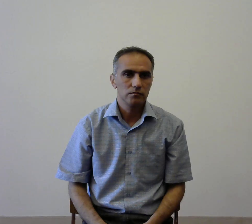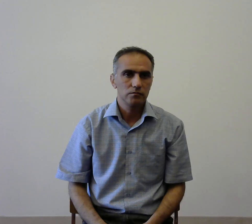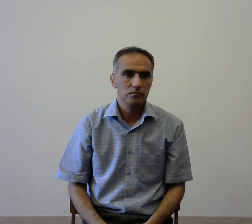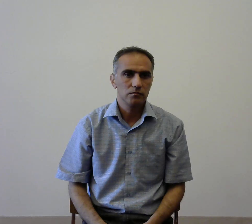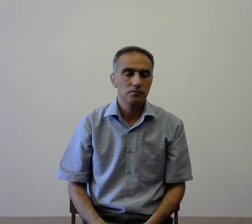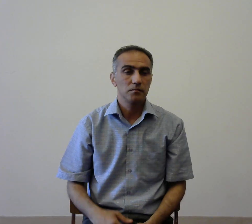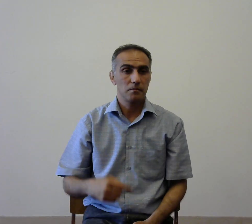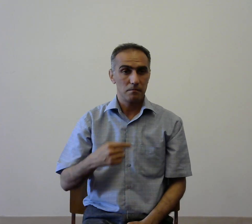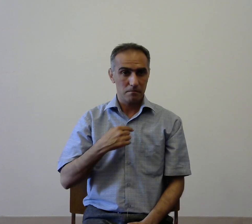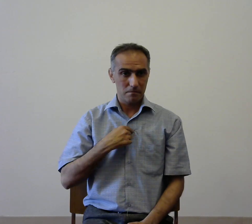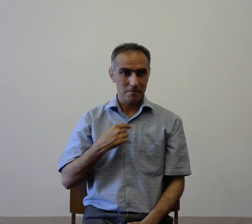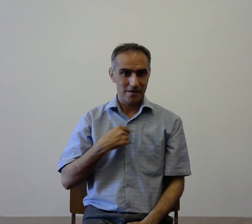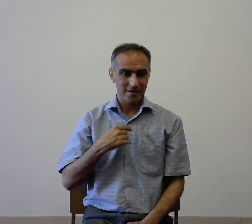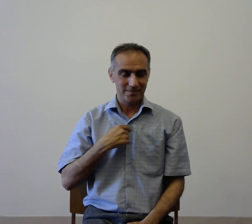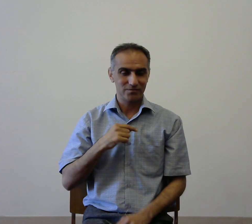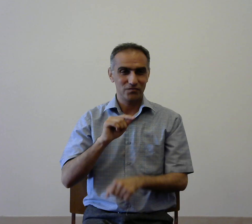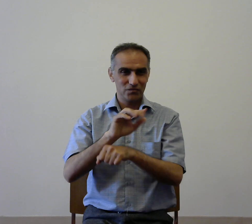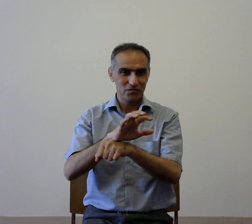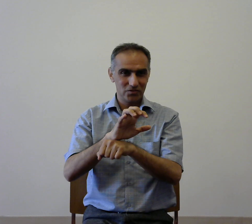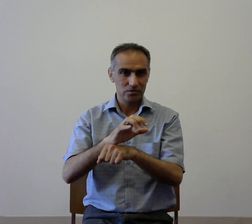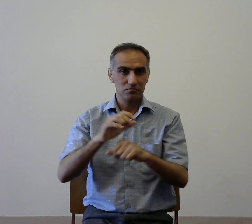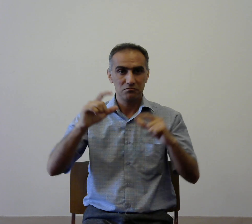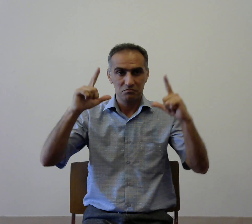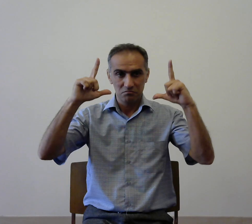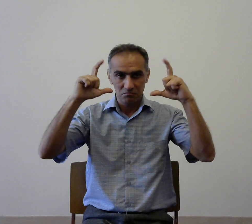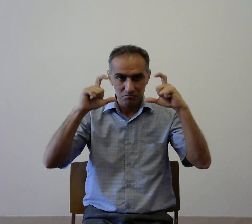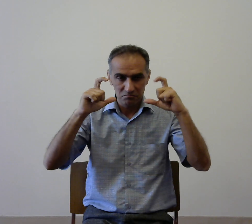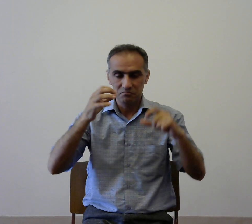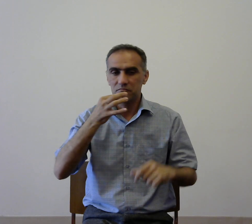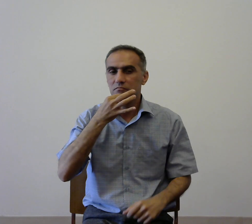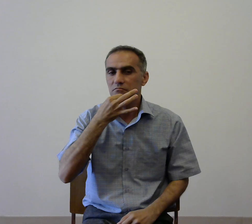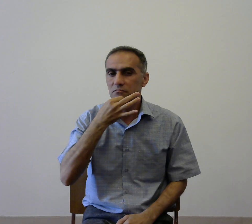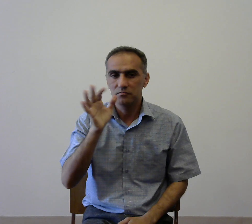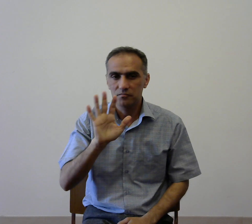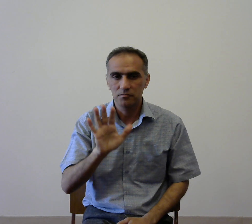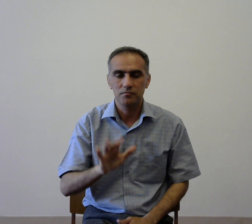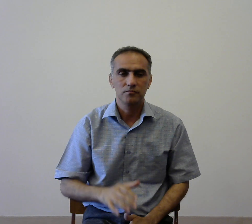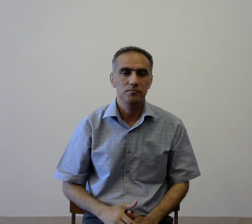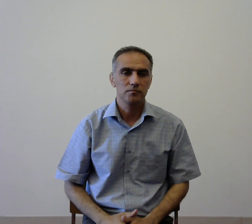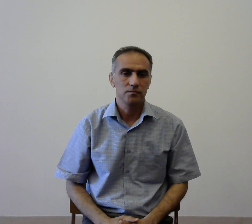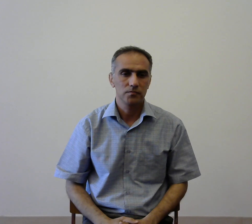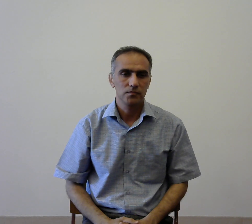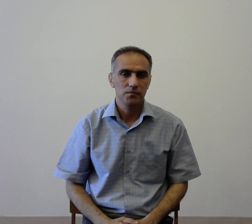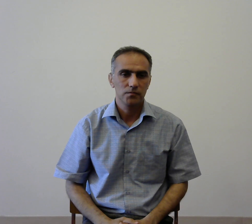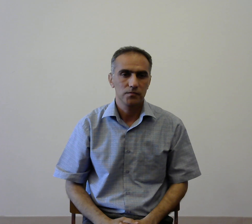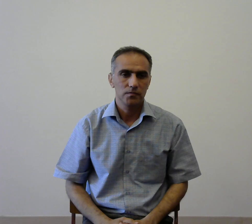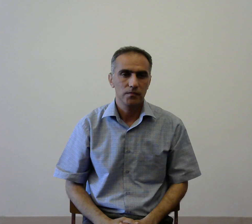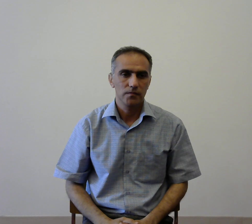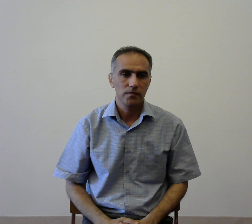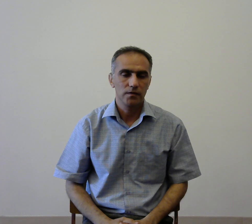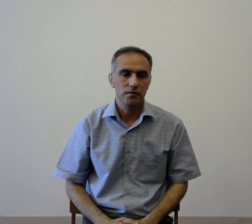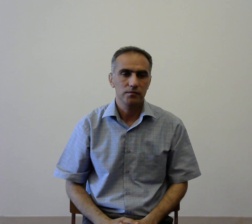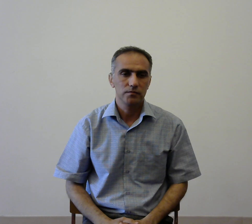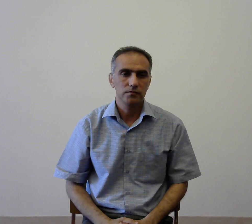Mənim şəkil çəkdirməkdən xoşum gəlir